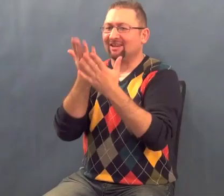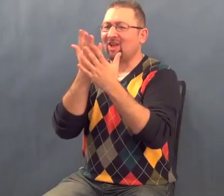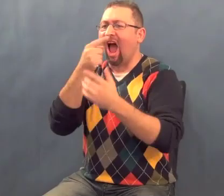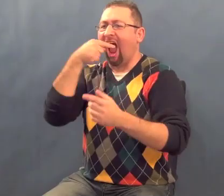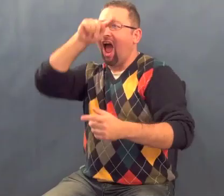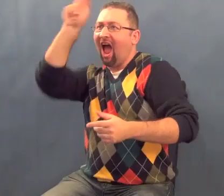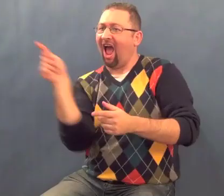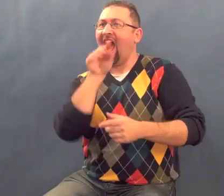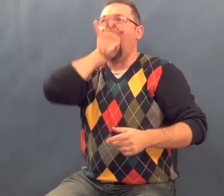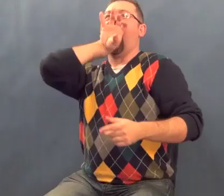Dlaczego tam jest otwarta buzia?